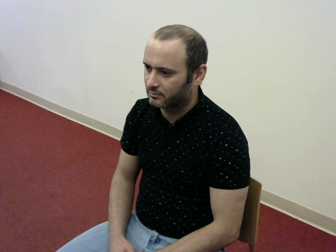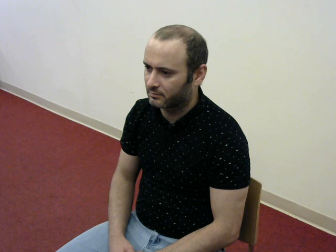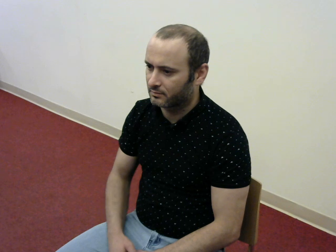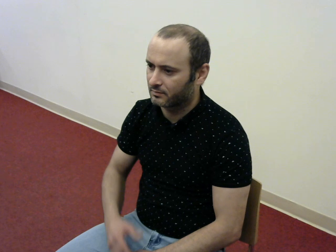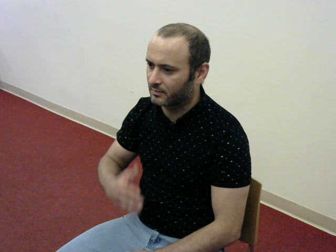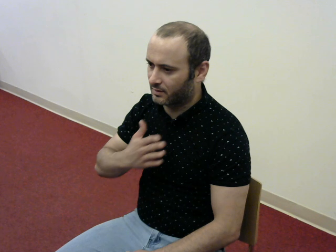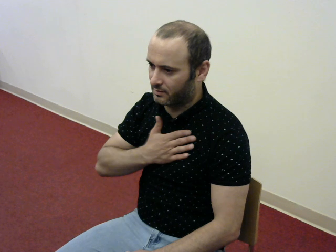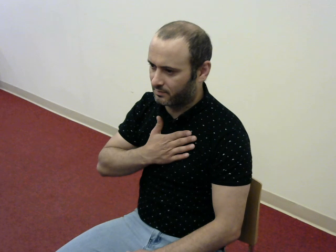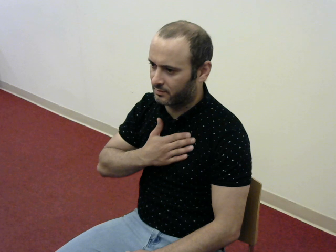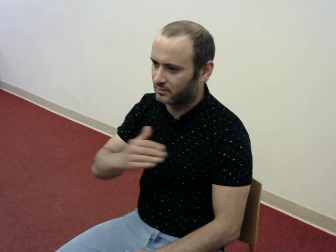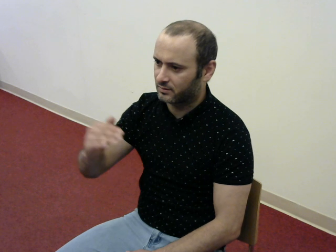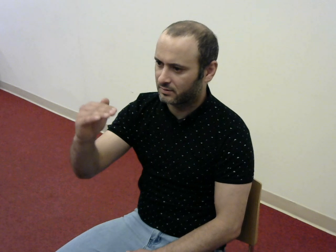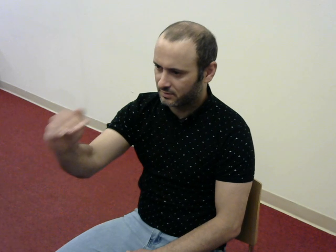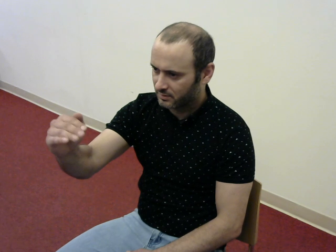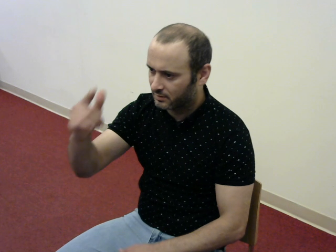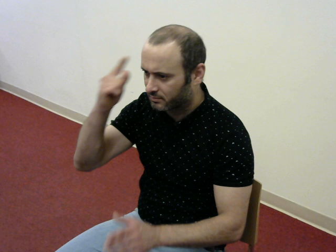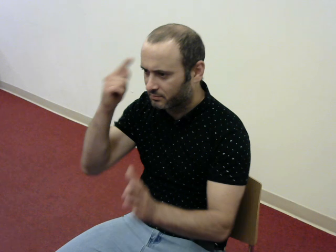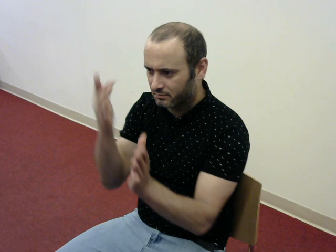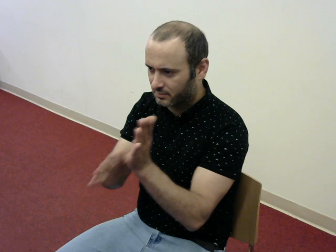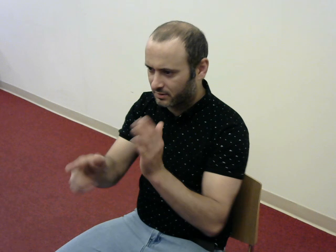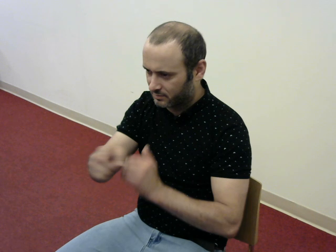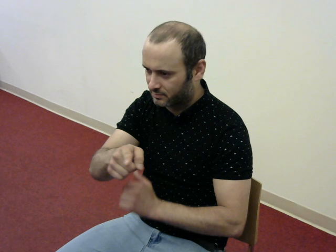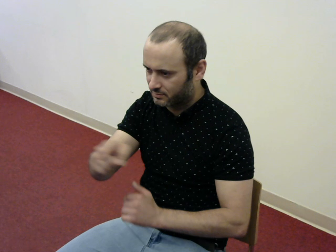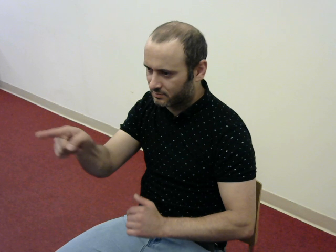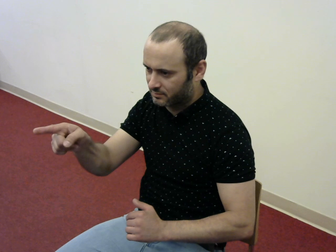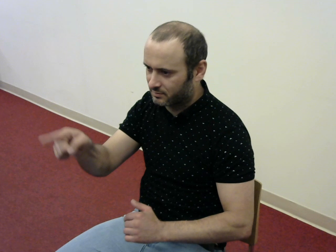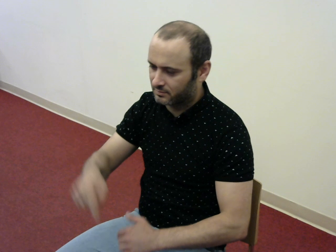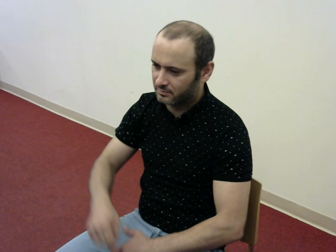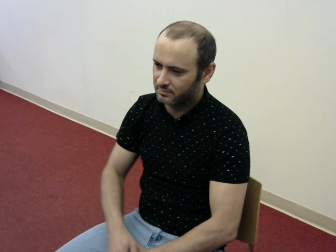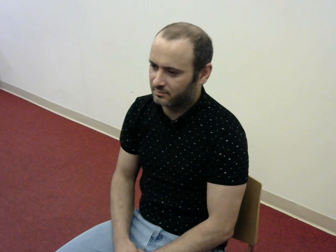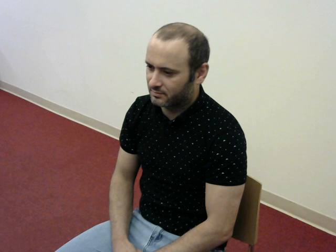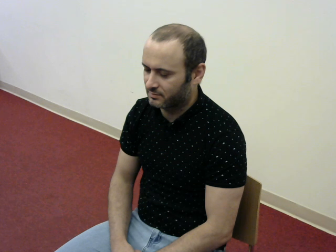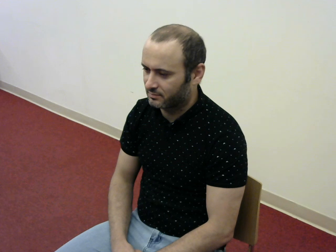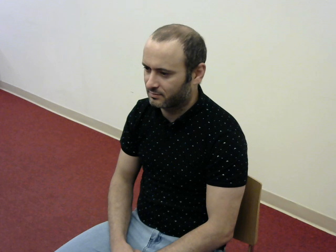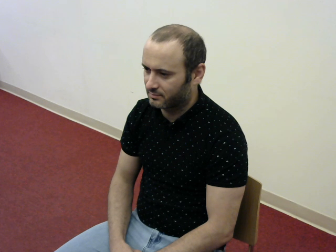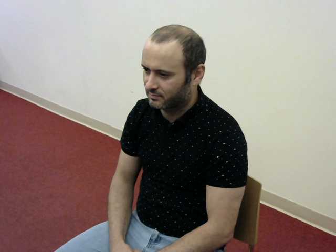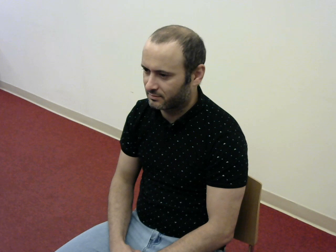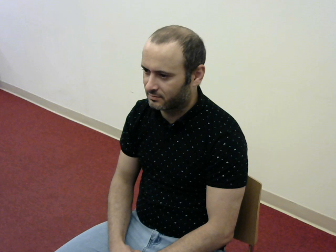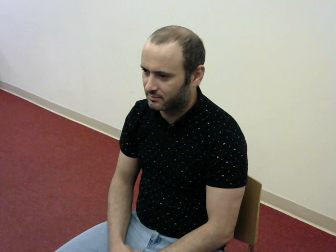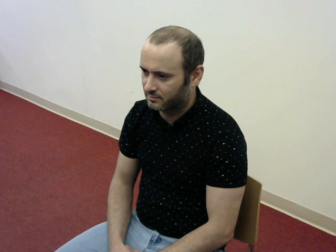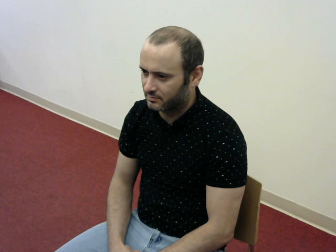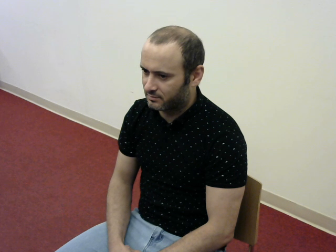Mən sizi başa düşmürəm